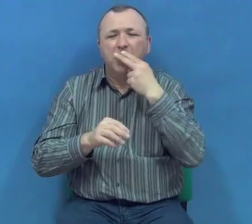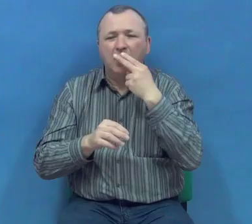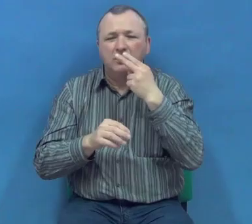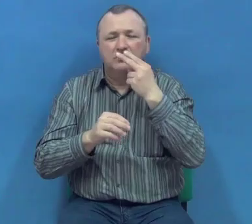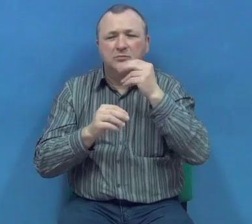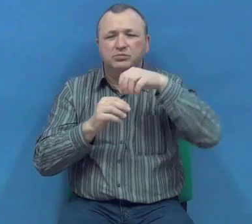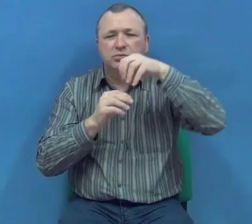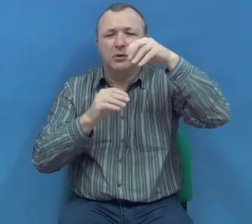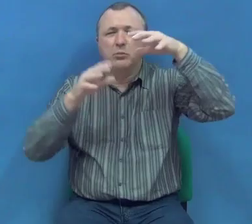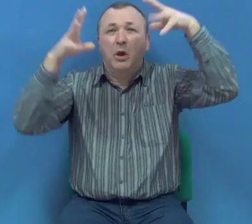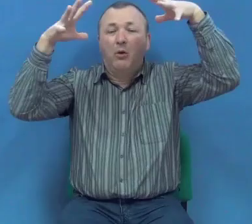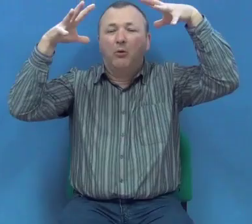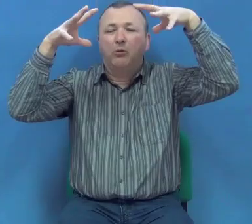Dym uruchomił alarm, który powoli się wyłączył.